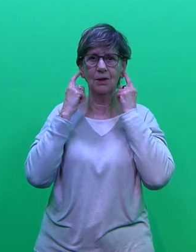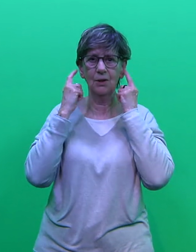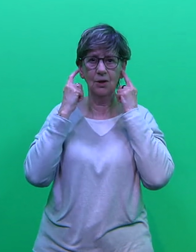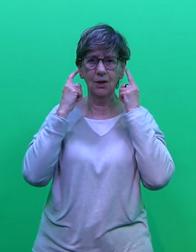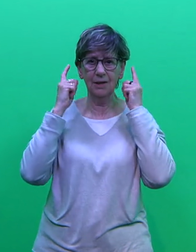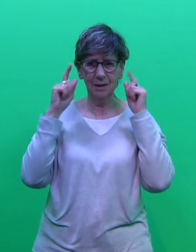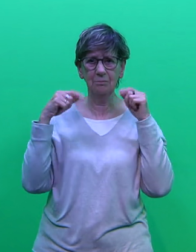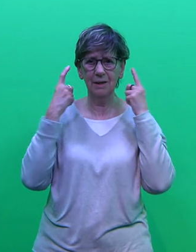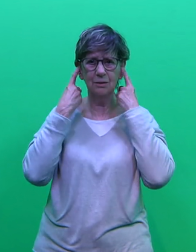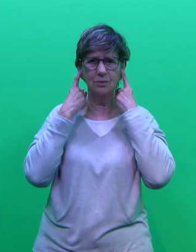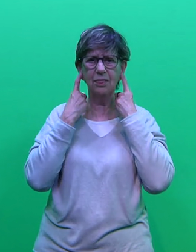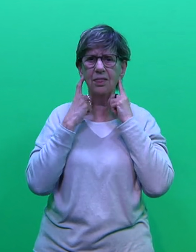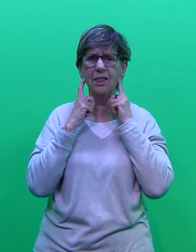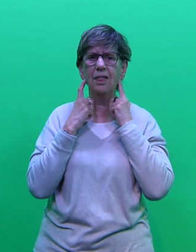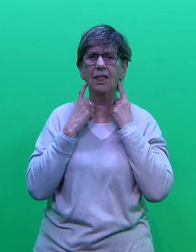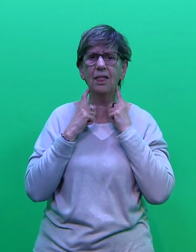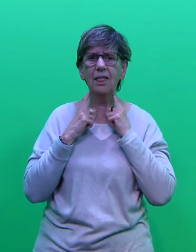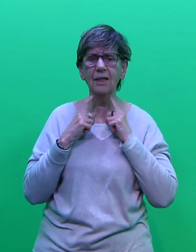De les orelles també cau un líquid.